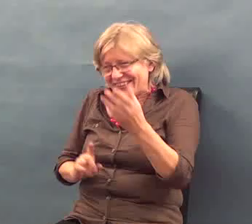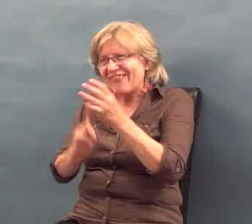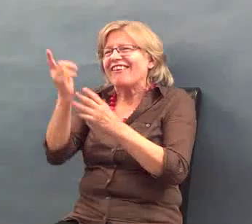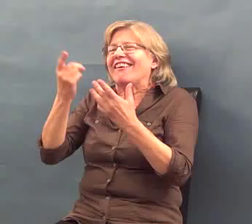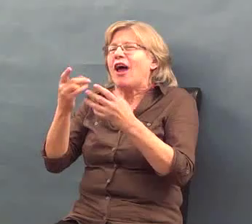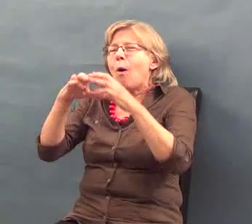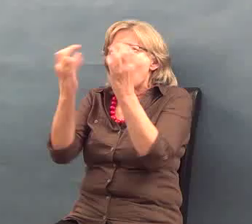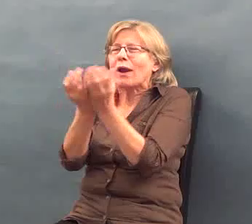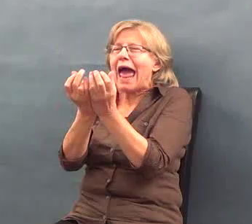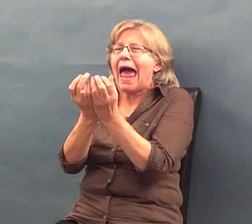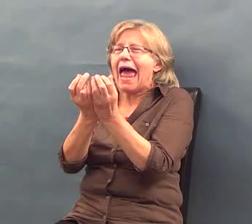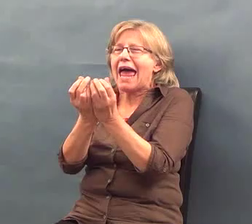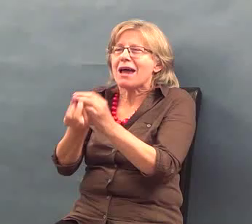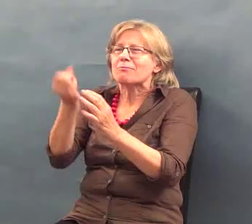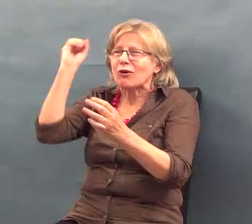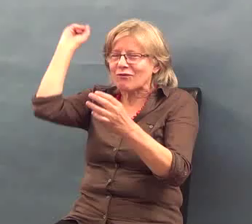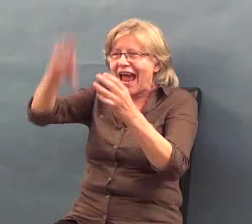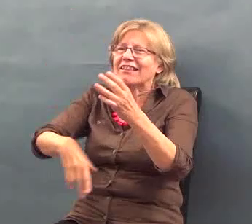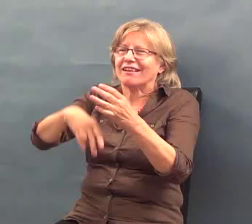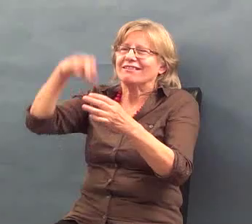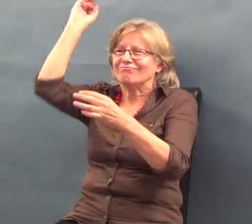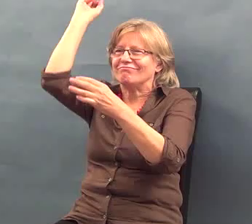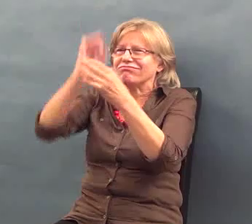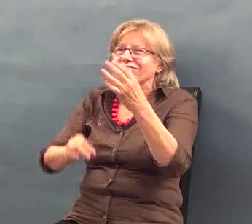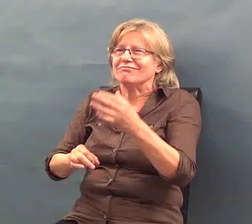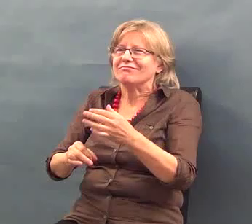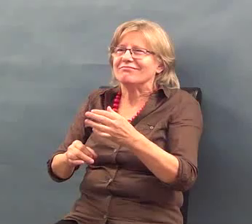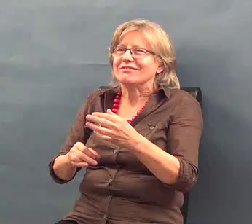Kula została wrzucona do rynny.